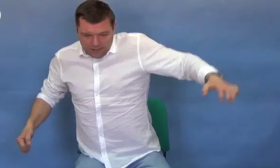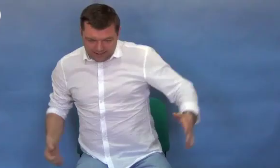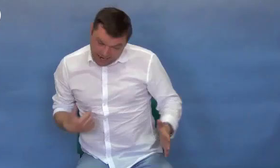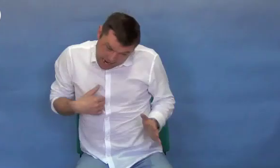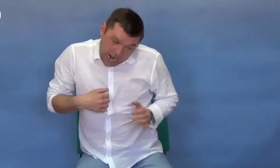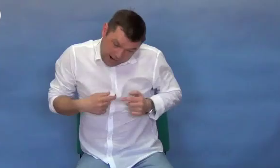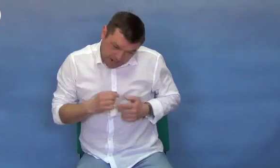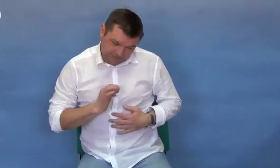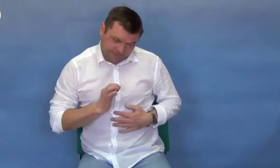Według mnie to pasuje.